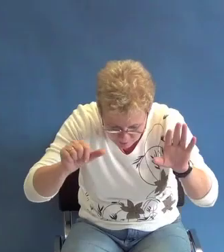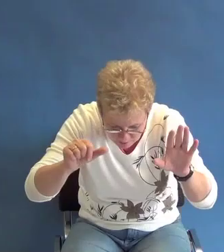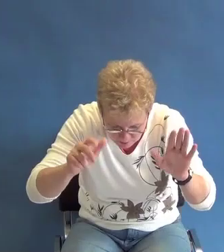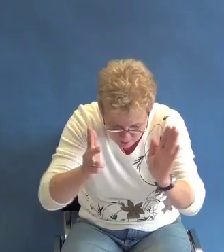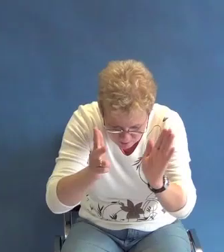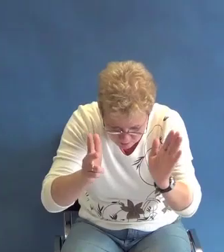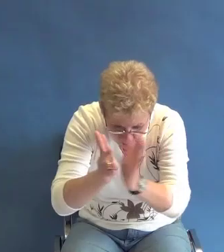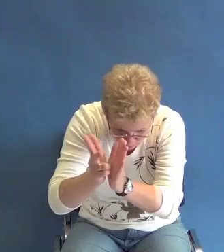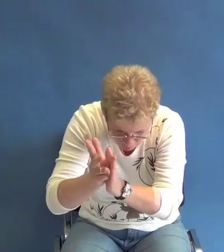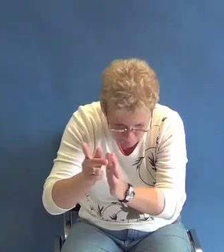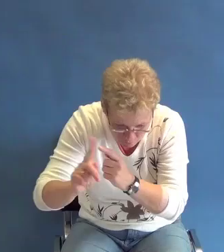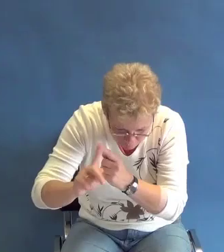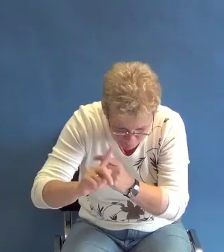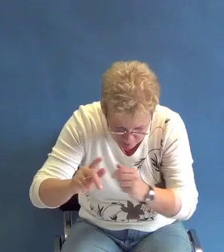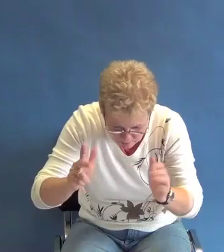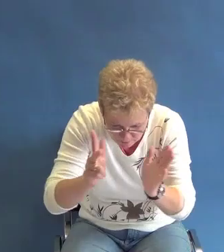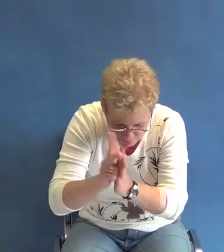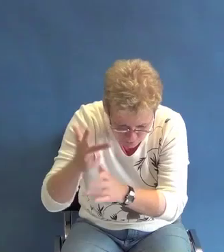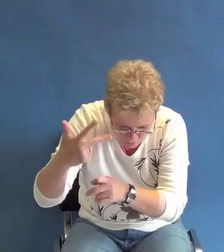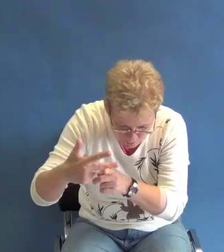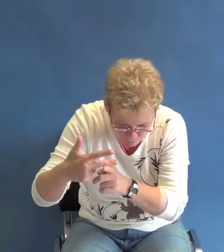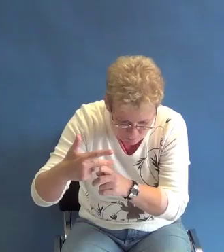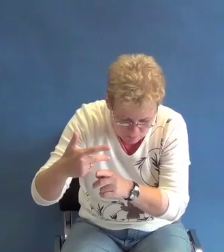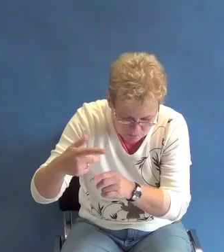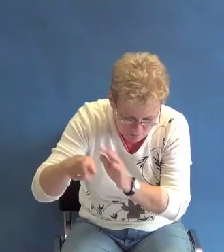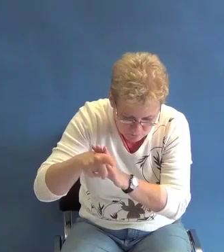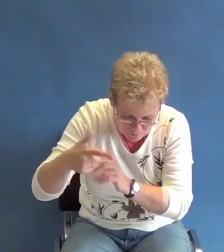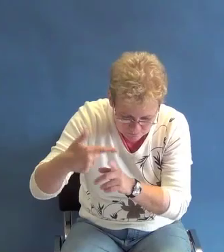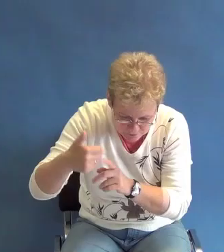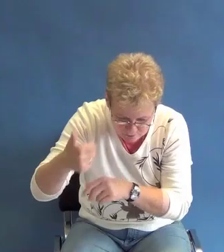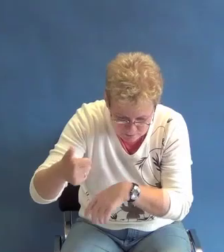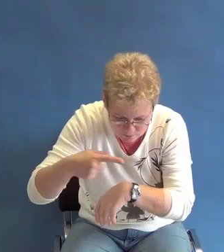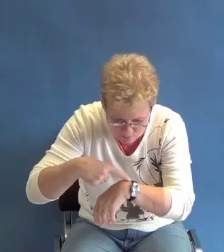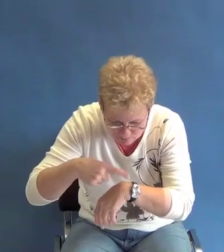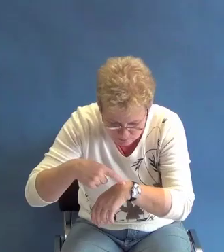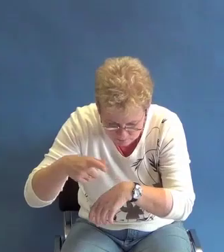Osiemnastego, osiemnasta trzydzieści do dwudziestej.